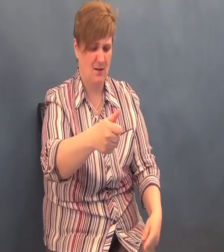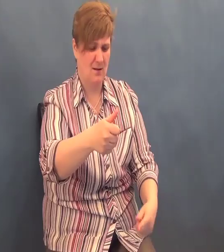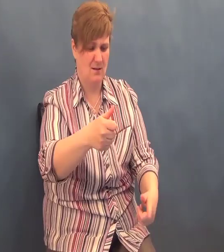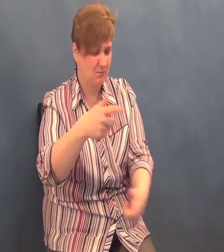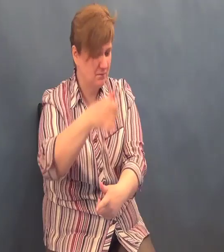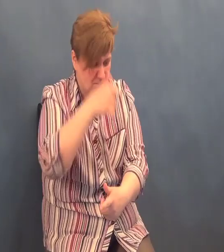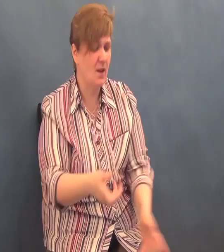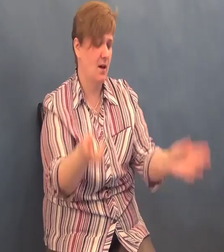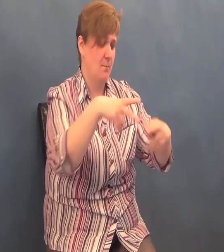Nie da rady, więc następny.